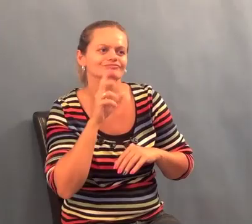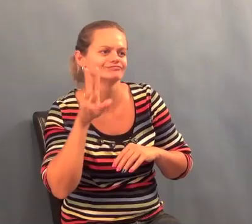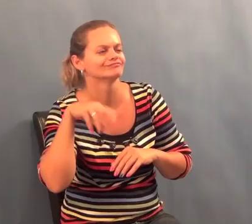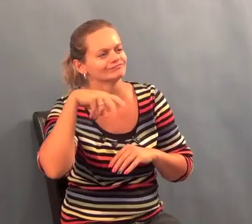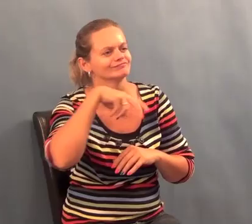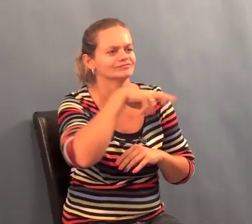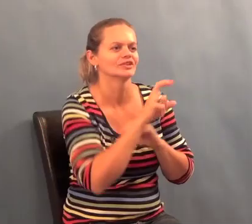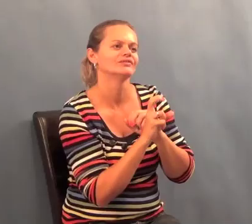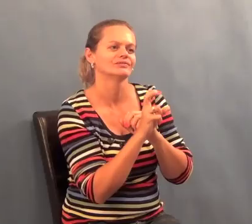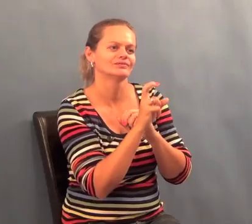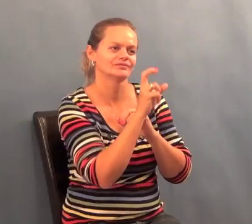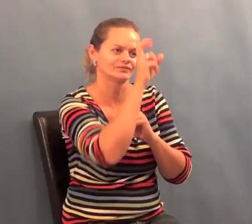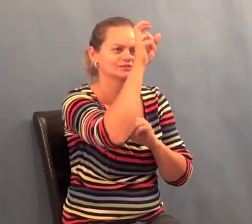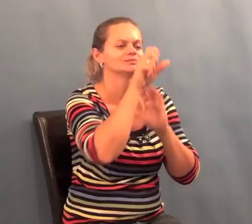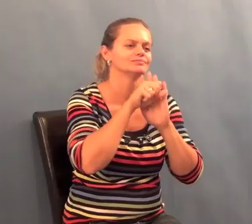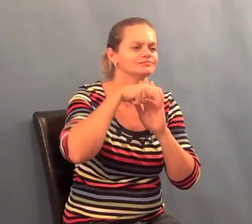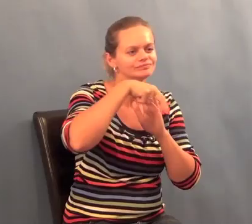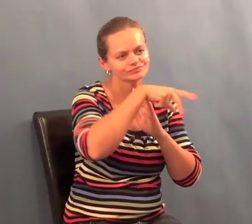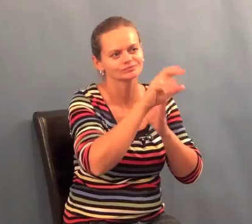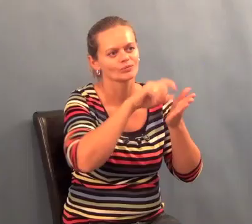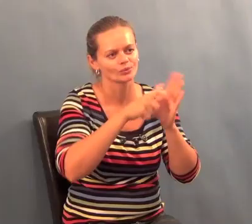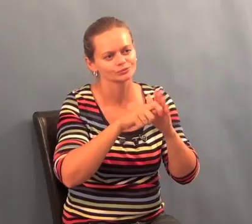Pojechał windą do swojego pokoju.